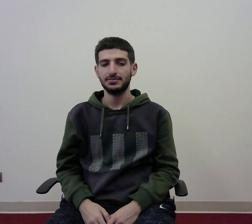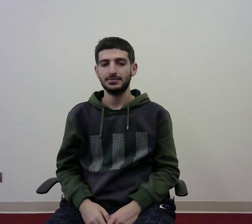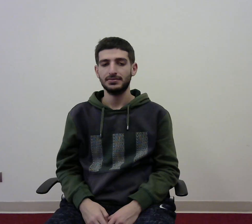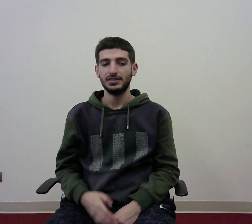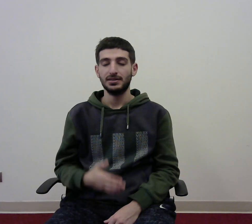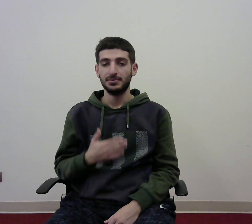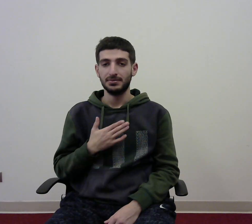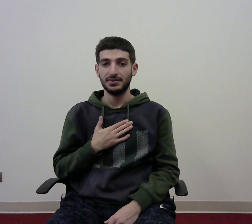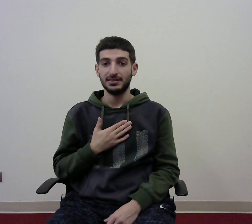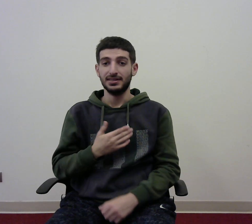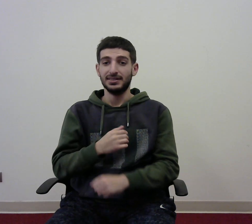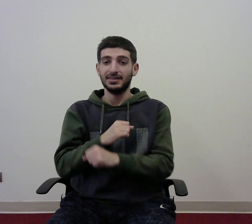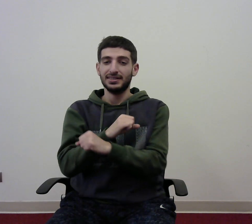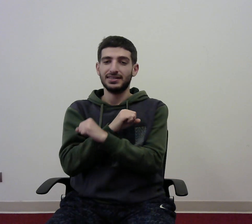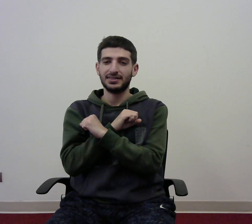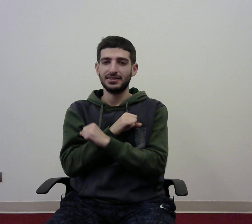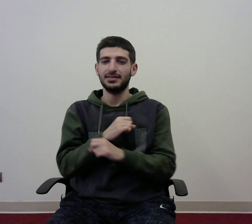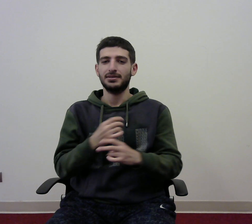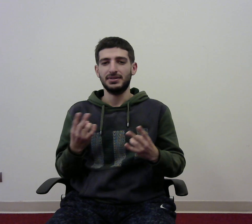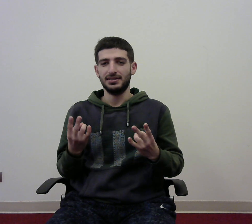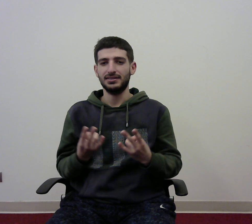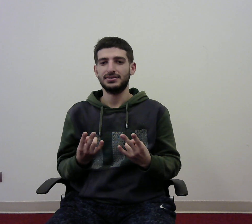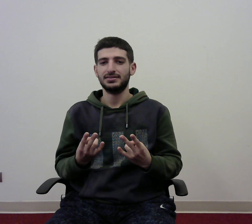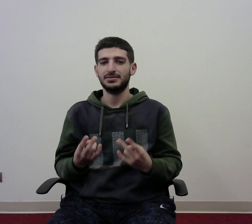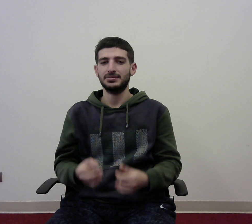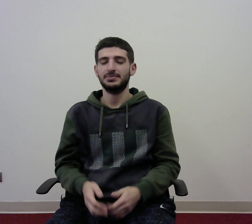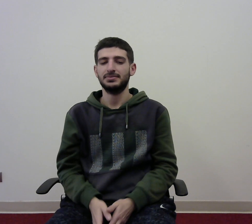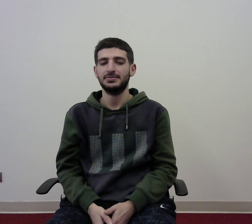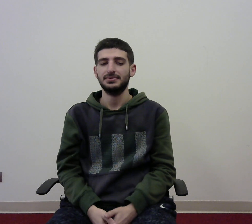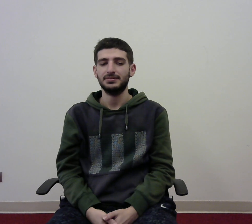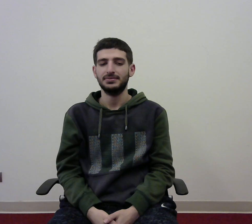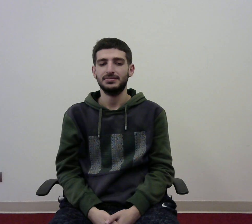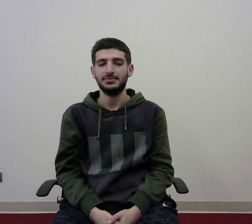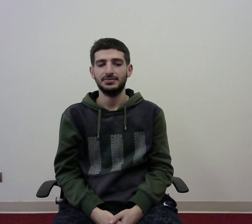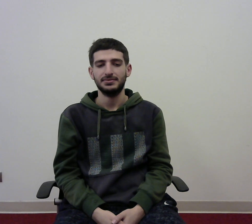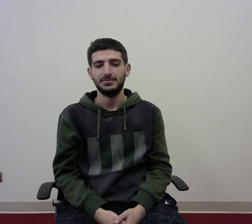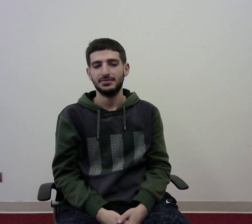Mənə istirahət etmək lazımdır